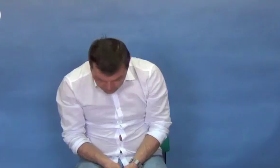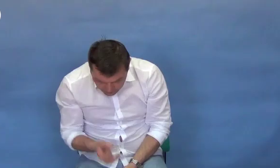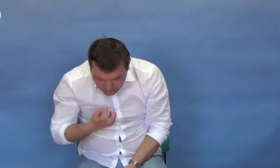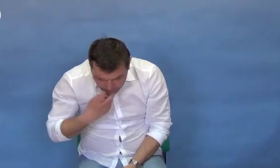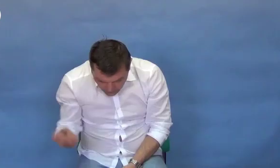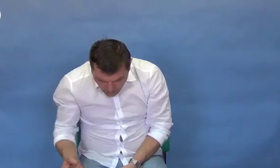Prąd.